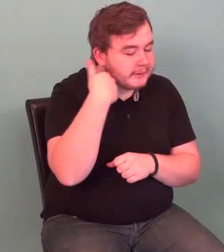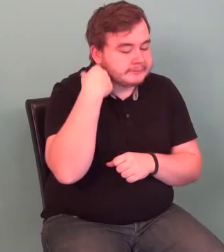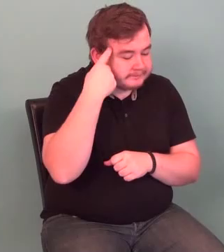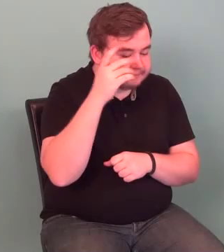Ja myślę...